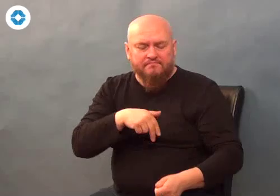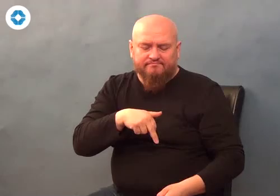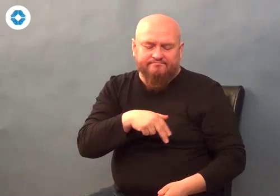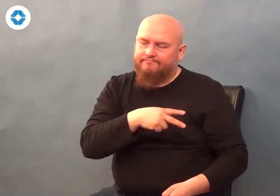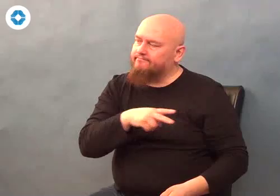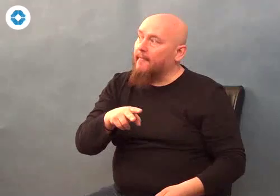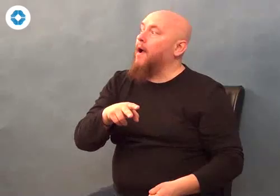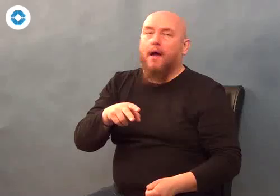Odwraca głowę i widzi...